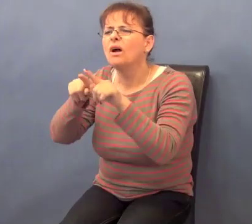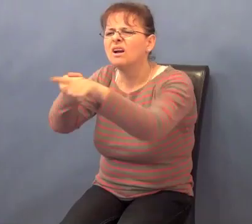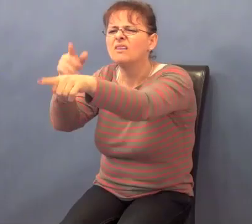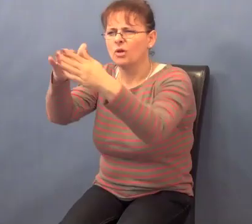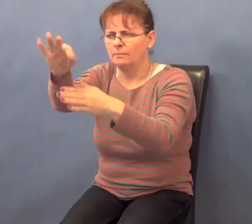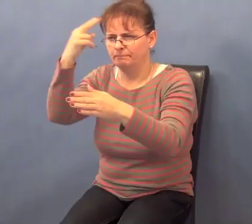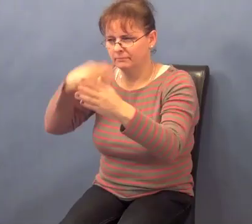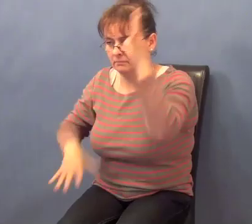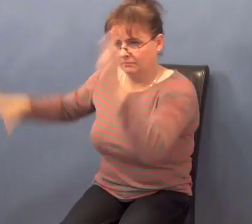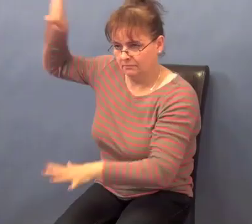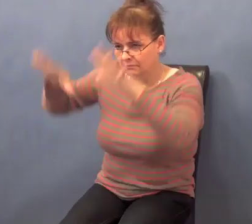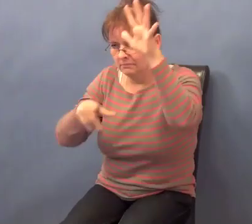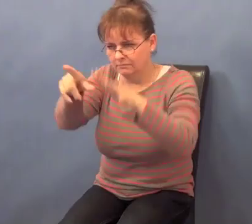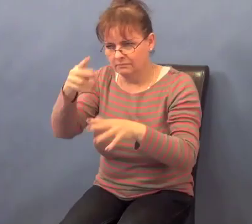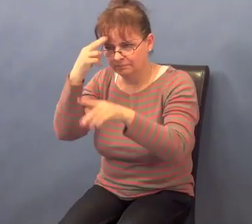Tak jak w twoim domu, można się poślizgnąć.